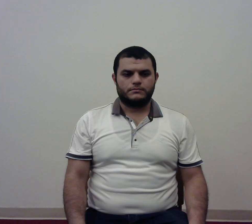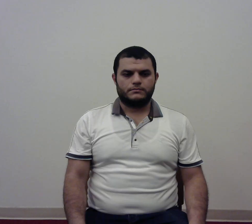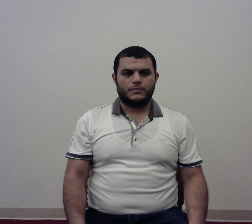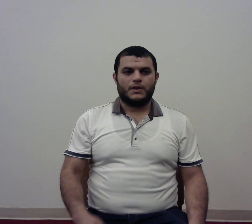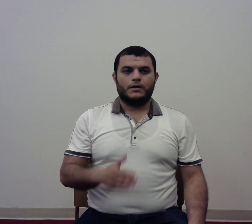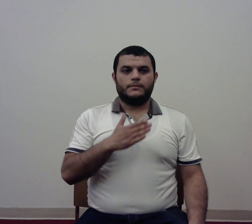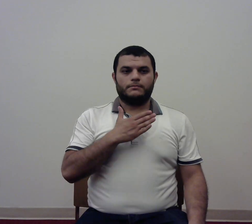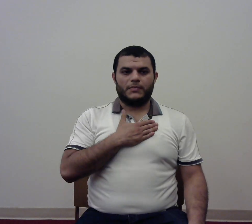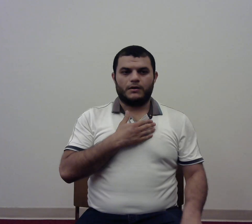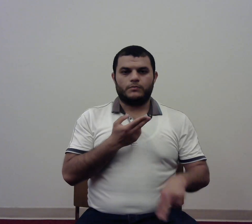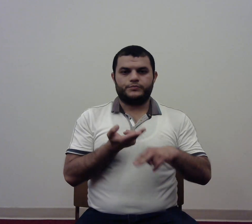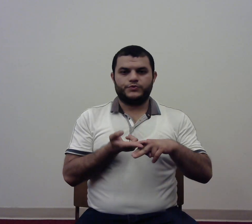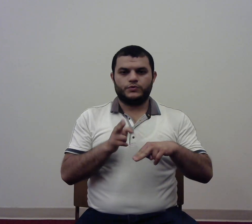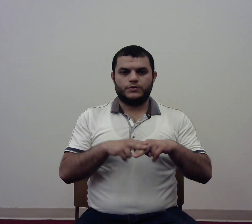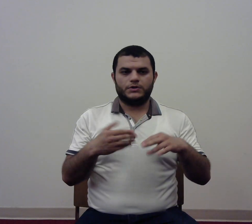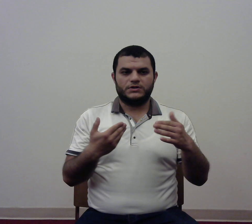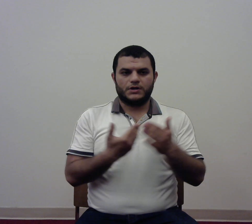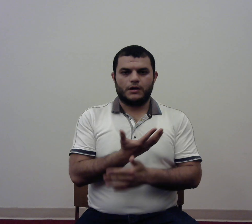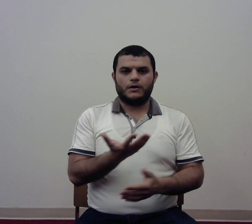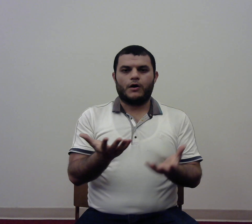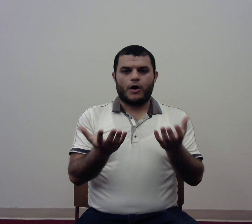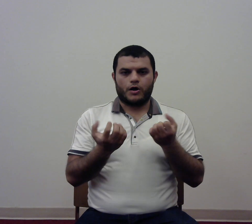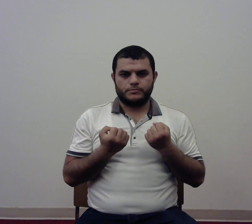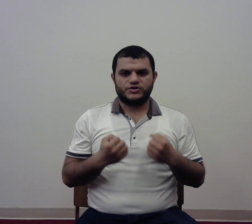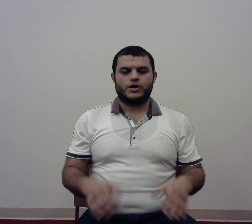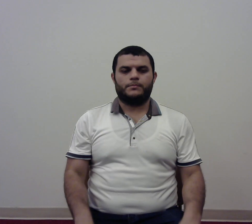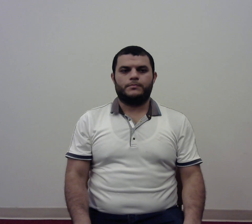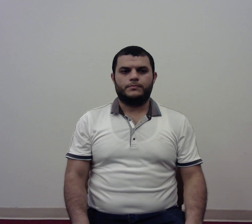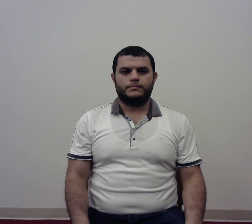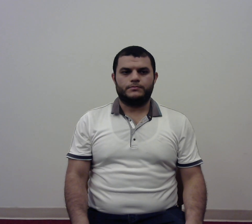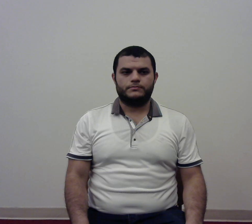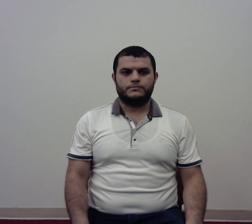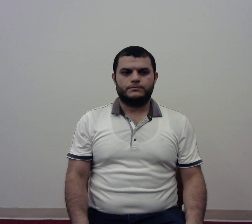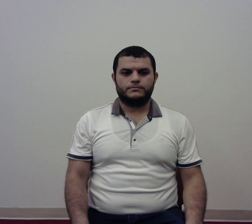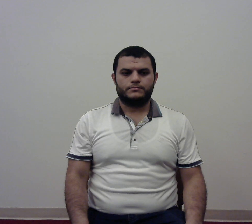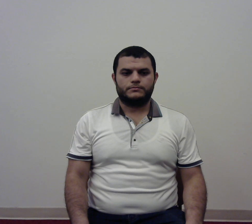Mən bunu yeni almışam